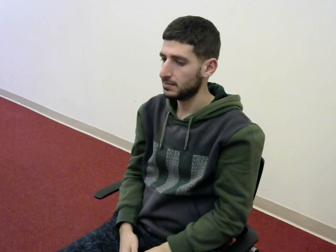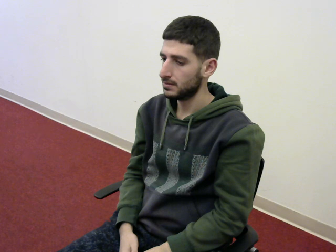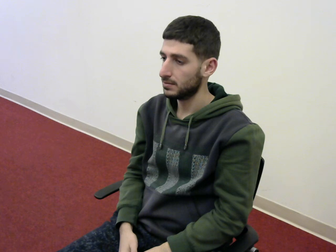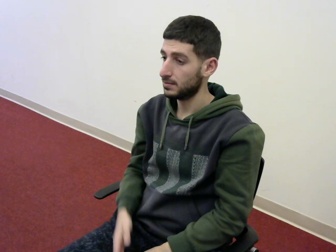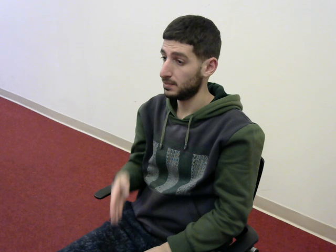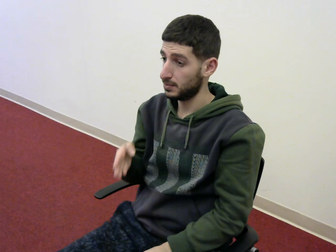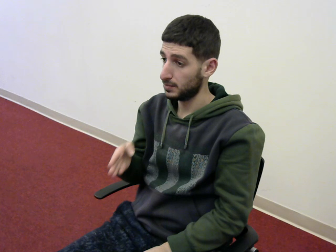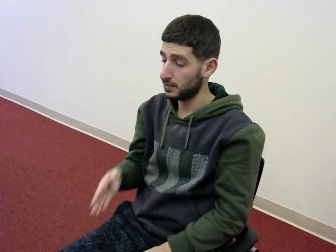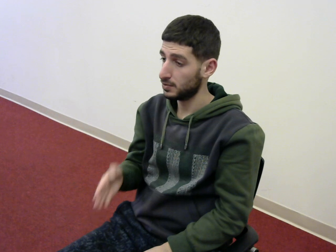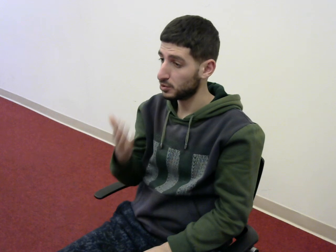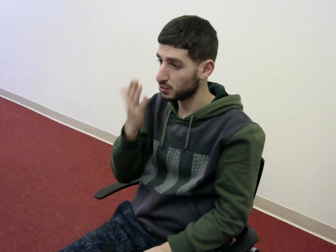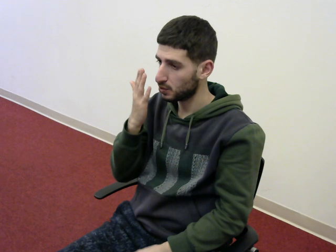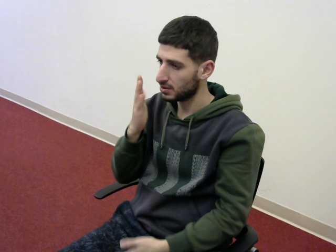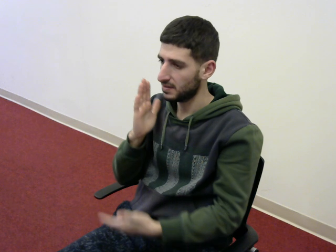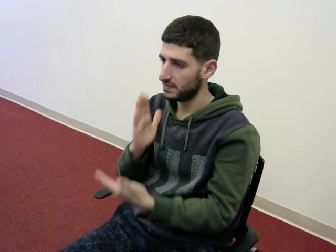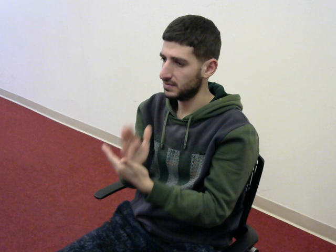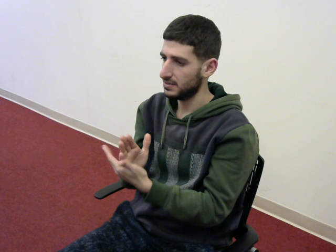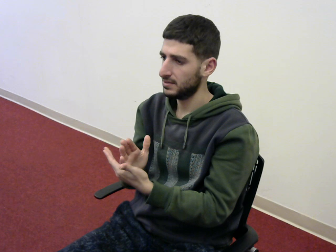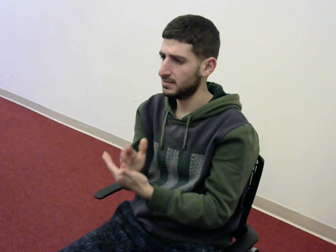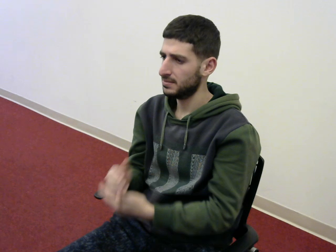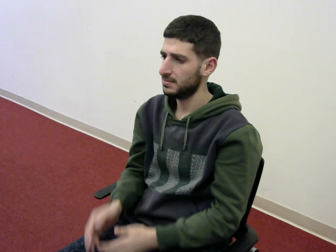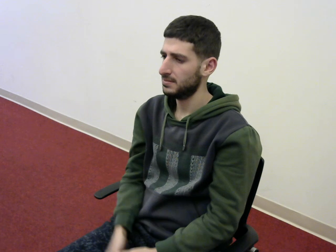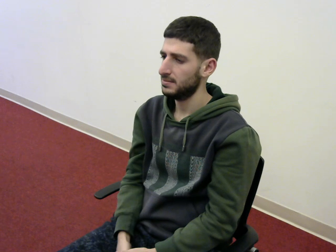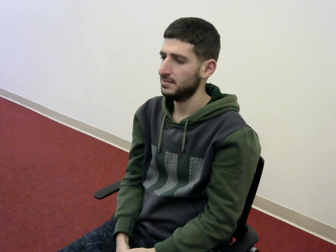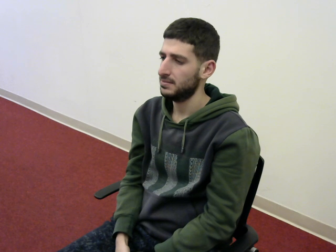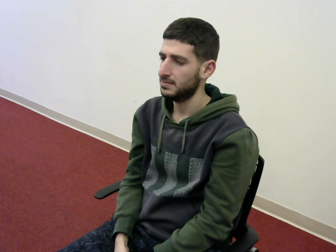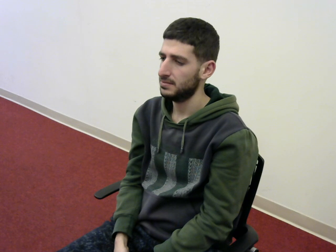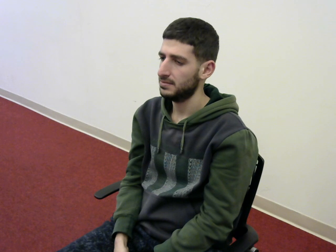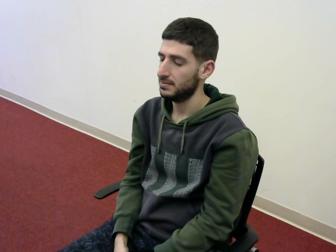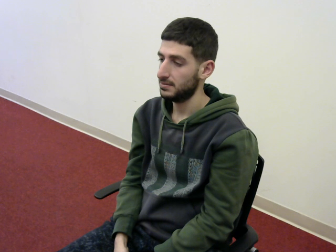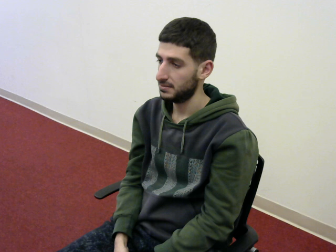Burda güzgü varmı?